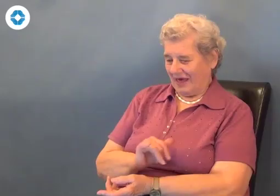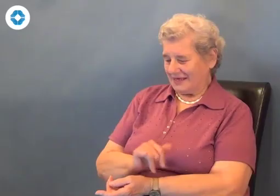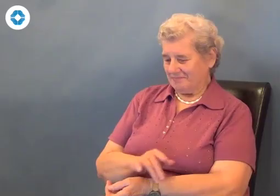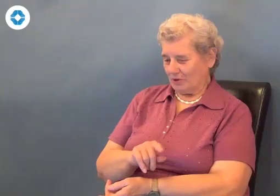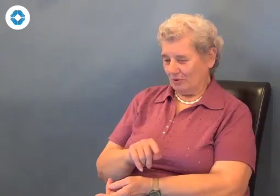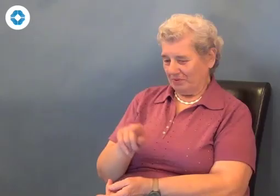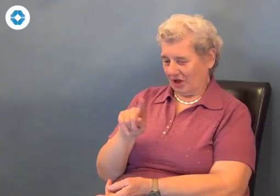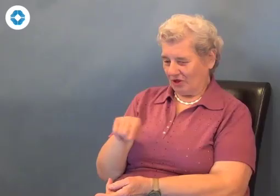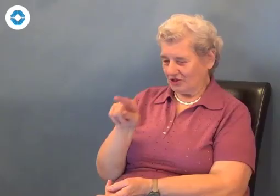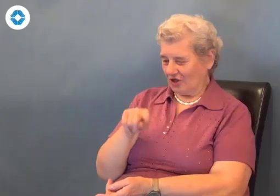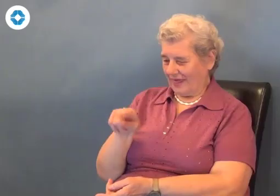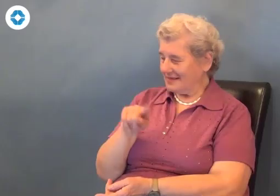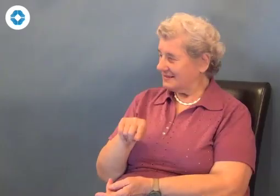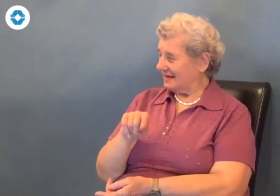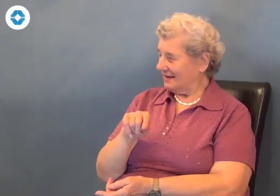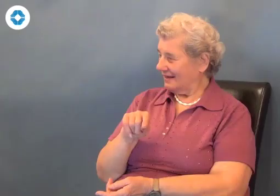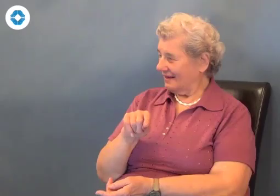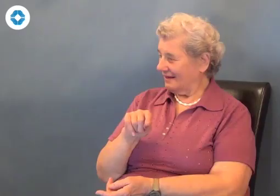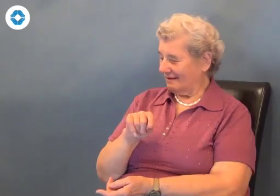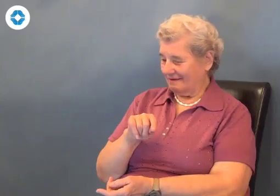A to? Co to jest?